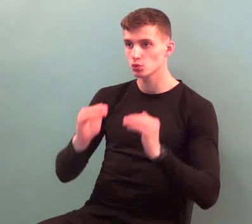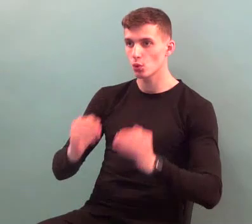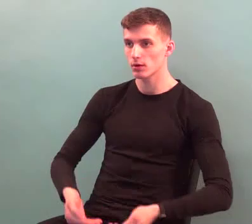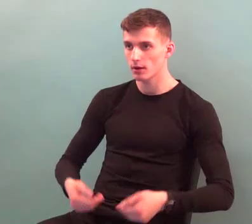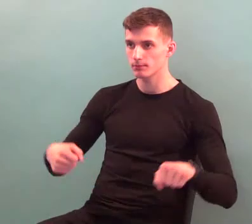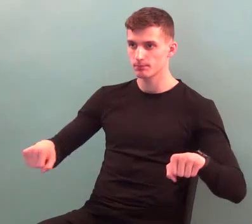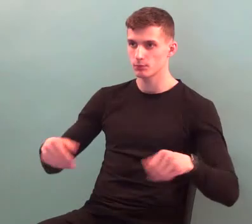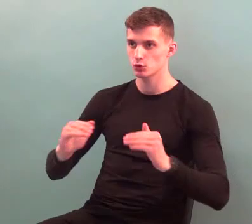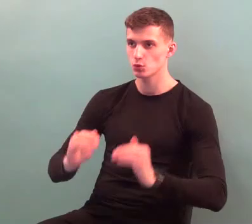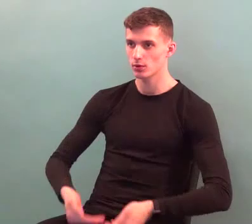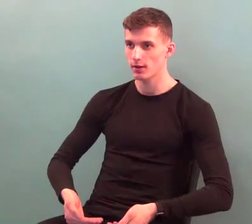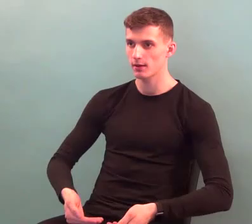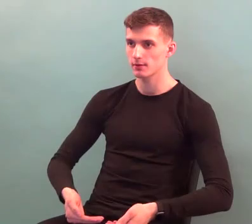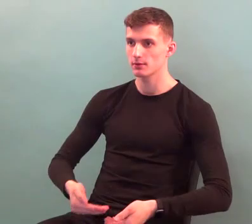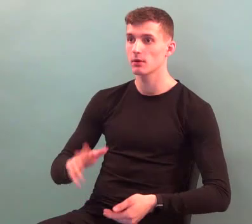Skuter.